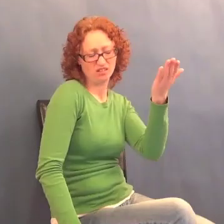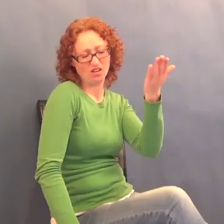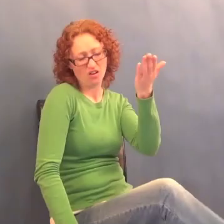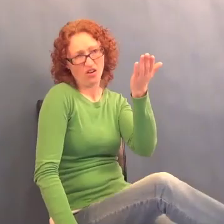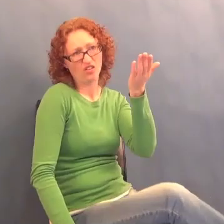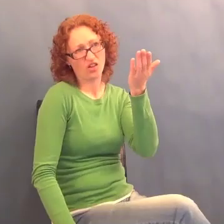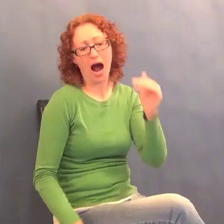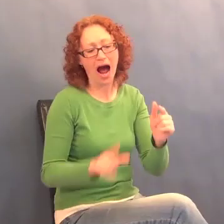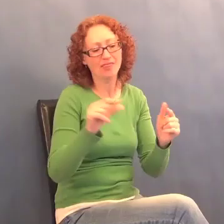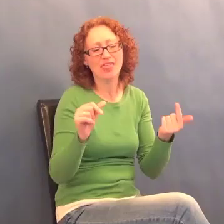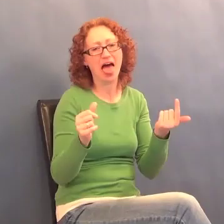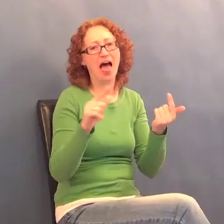Właśnie.